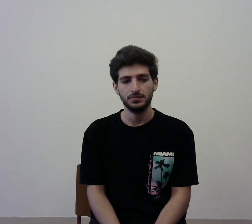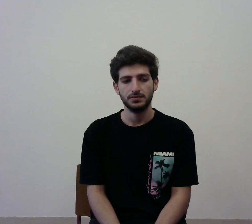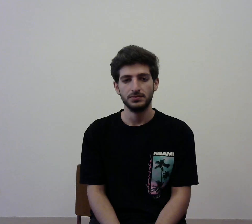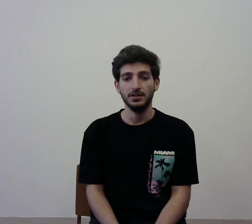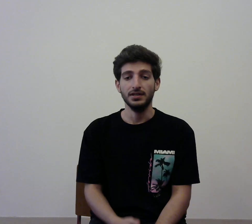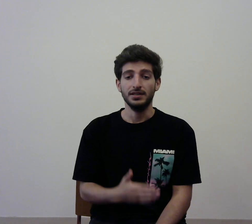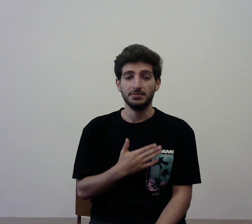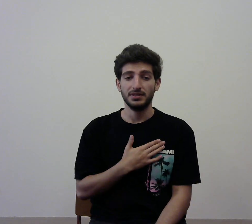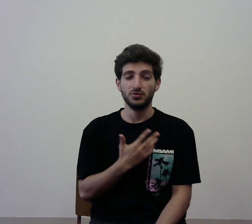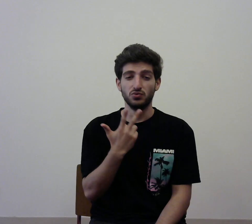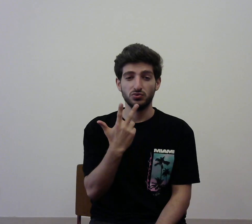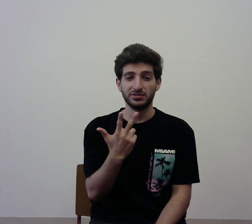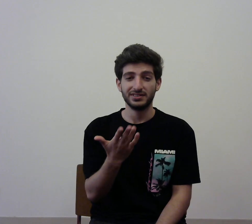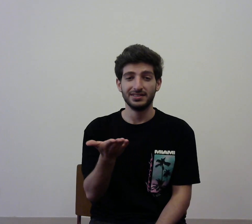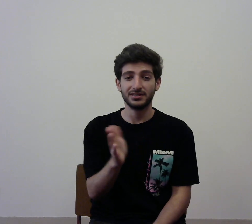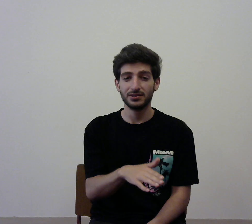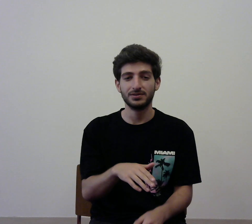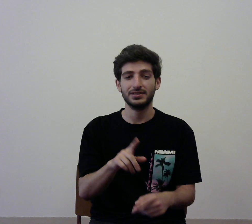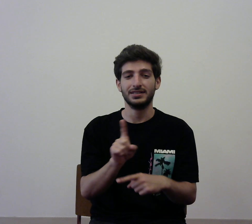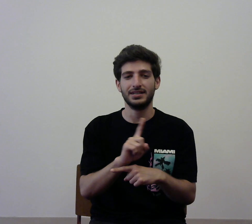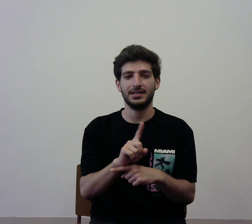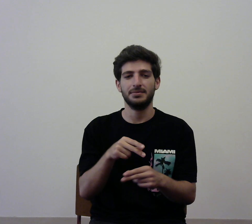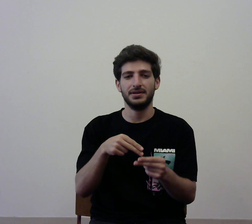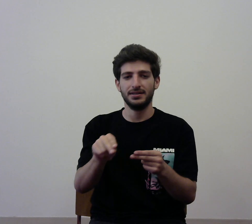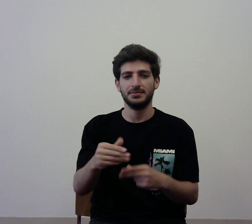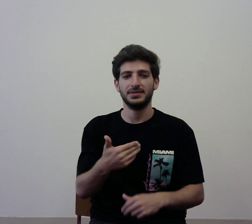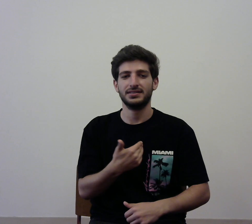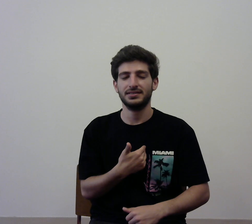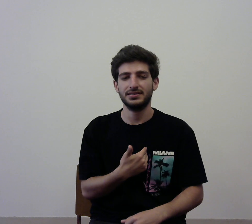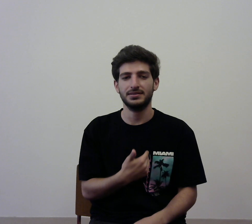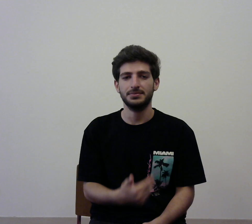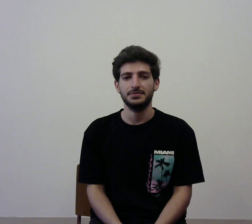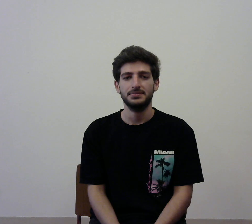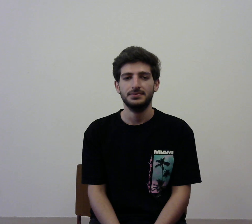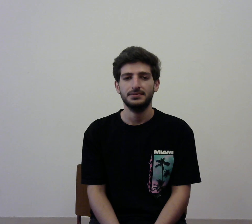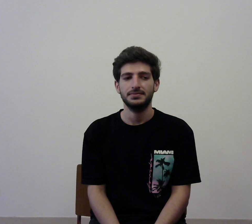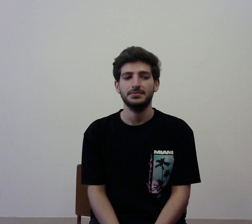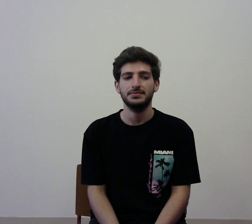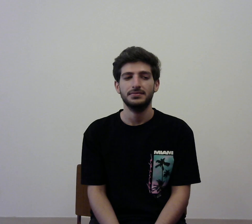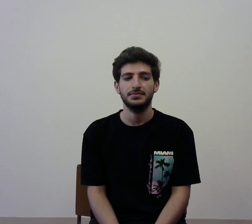Mən 3 ədəd qələm almaq istərdim